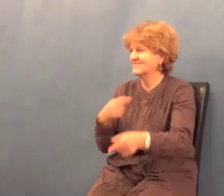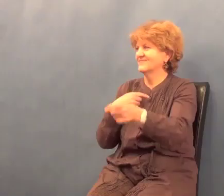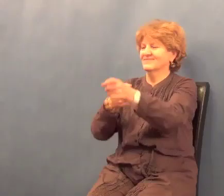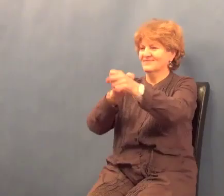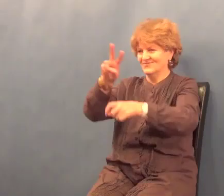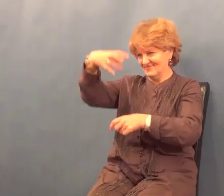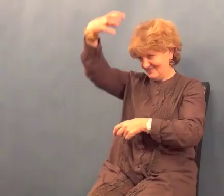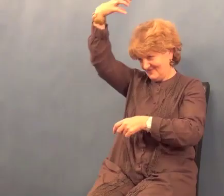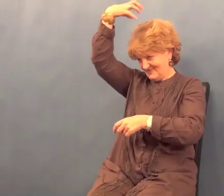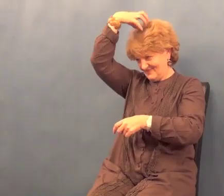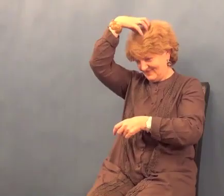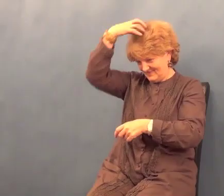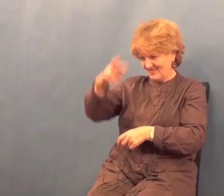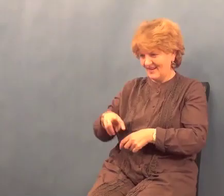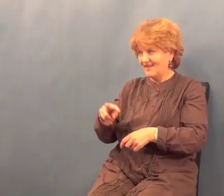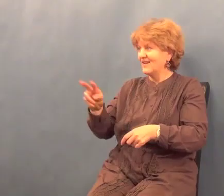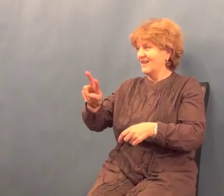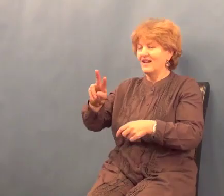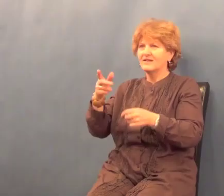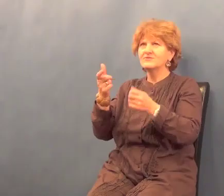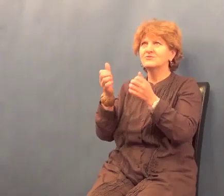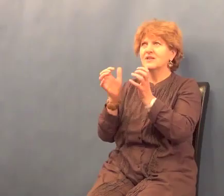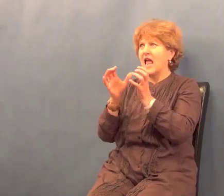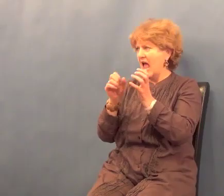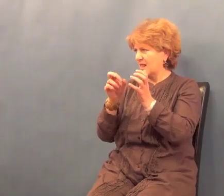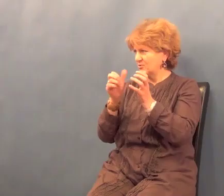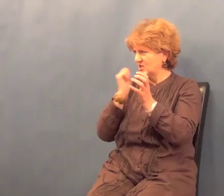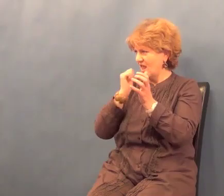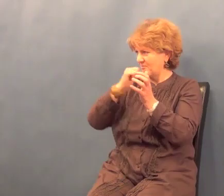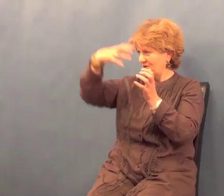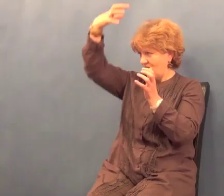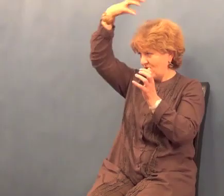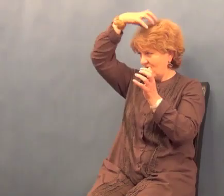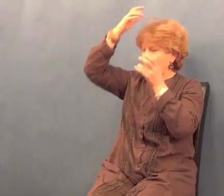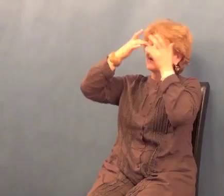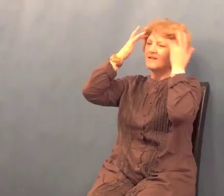Jeden strzela, a ten naprzeciwko ma jabłko, czy też arbuz na głowie.